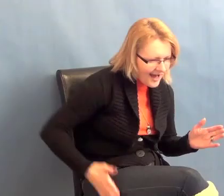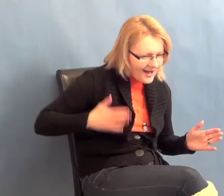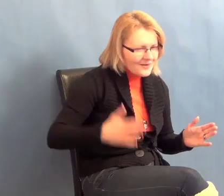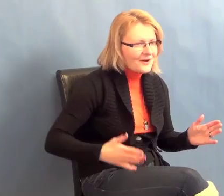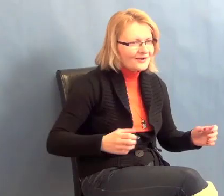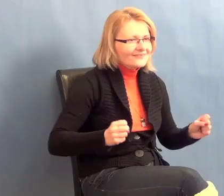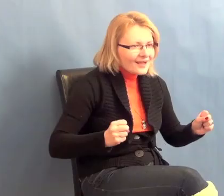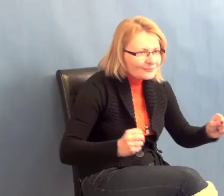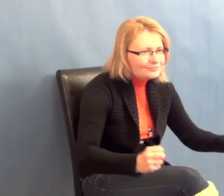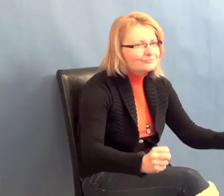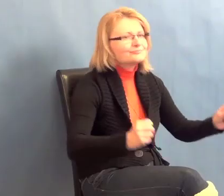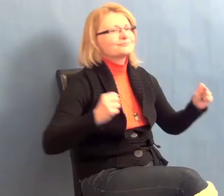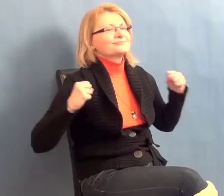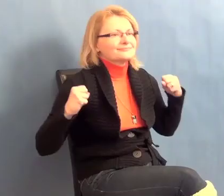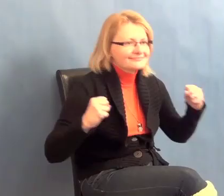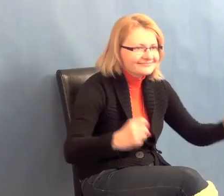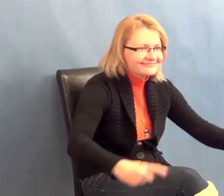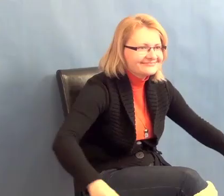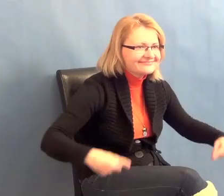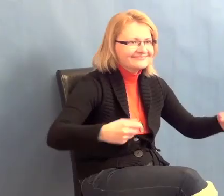Chodzi o drezynę.